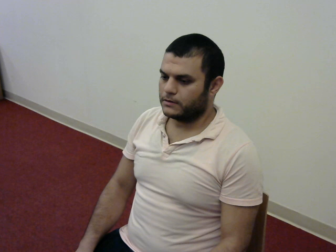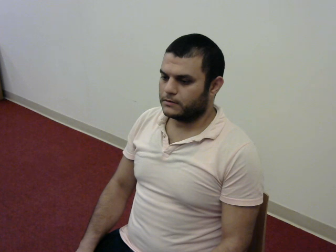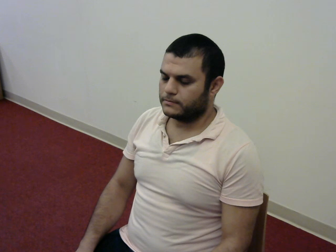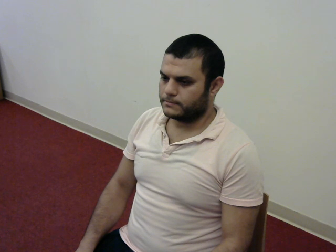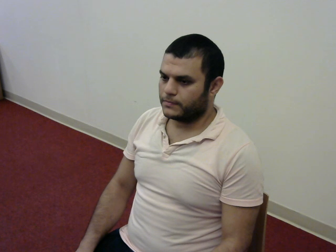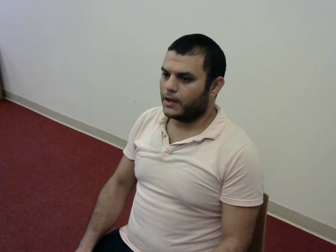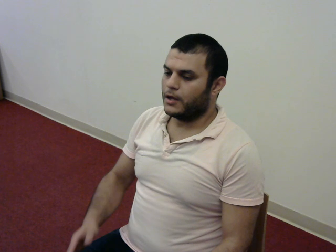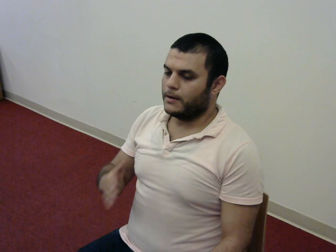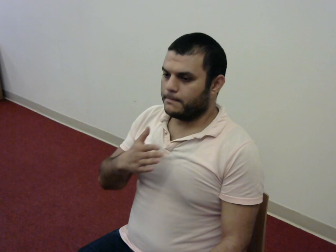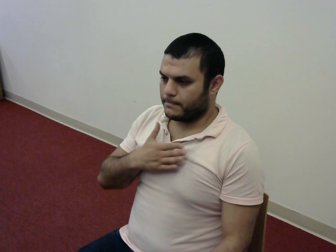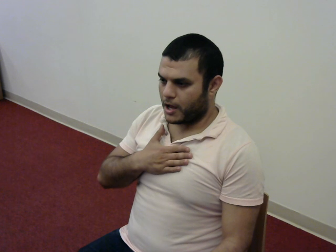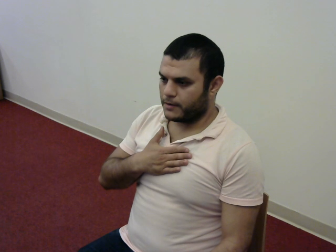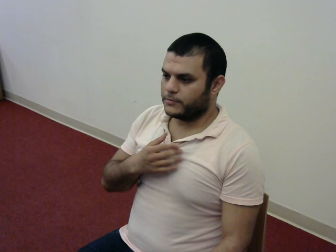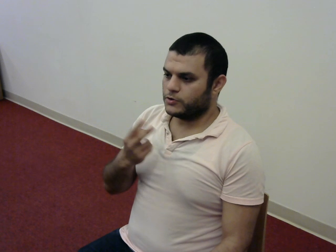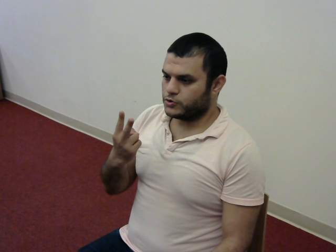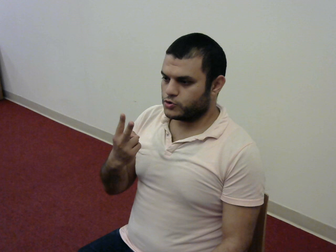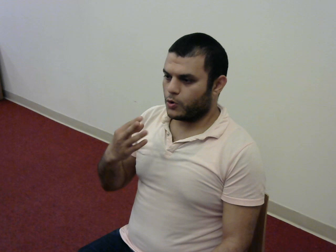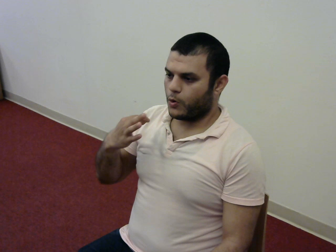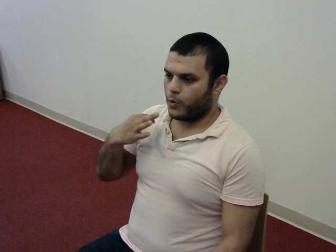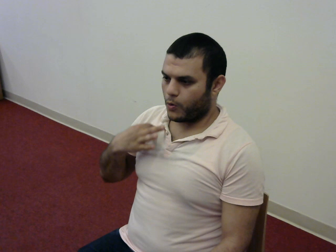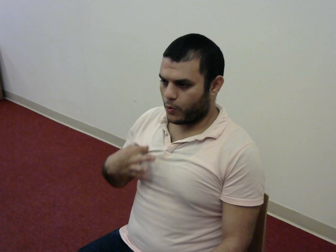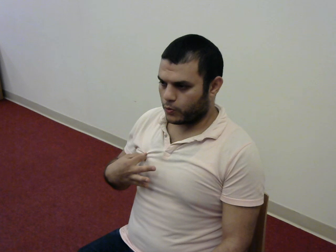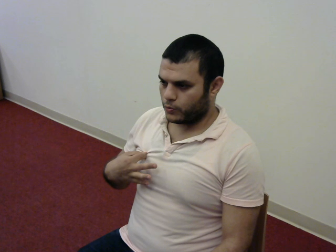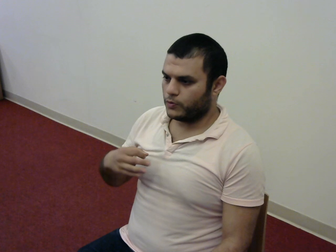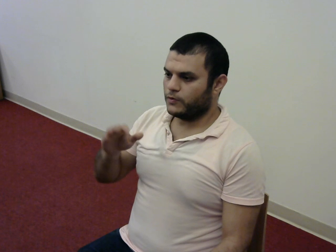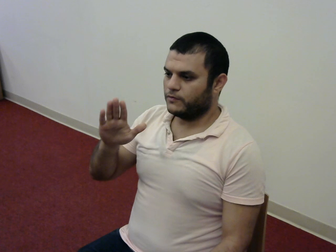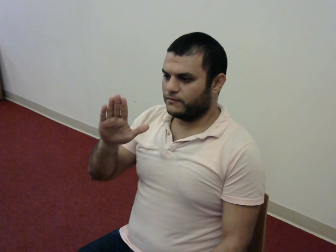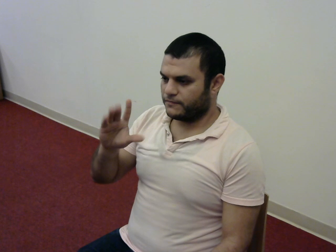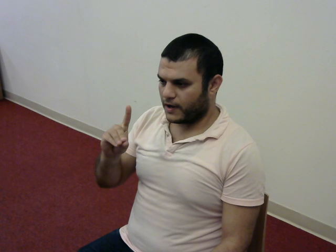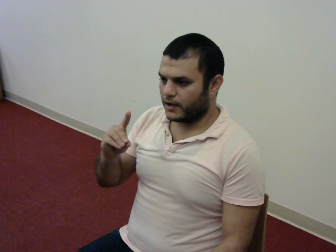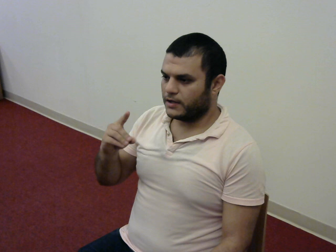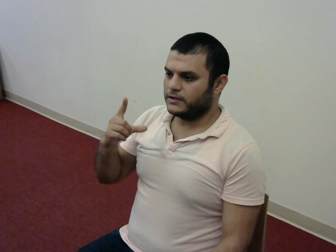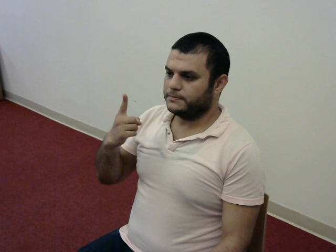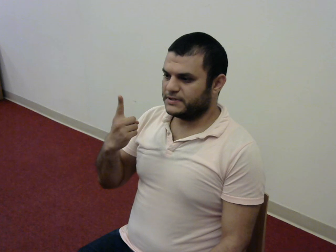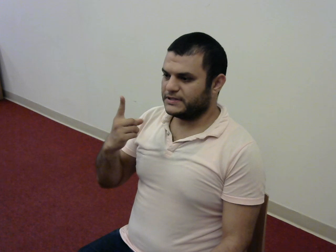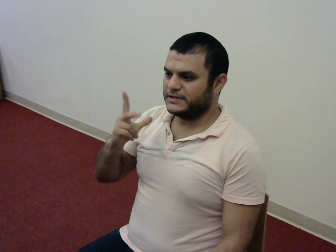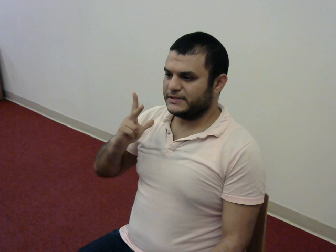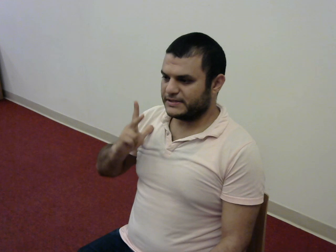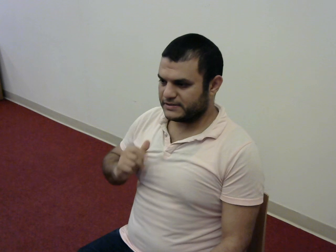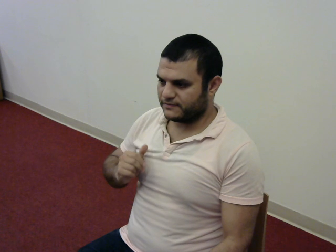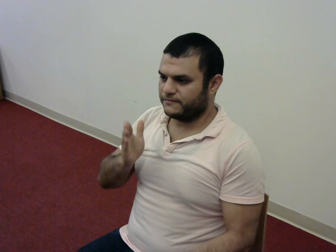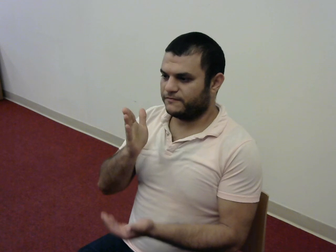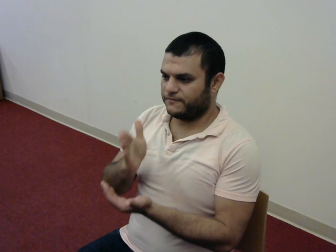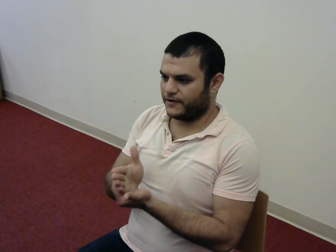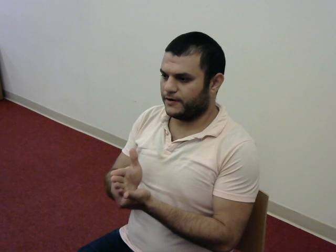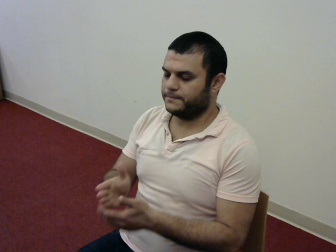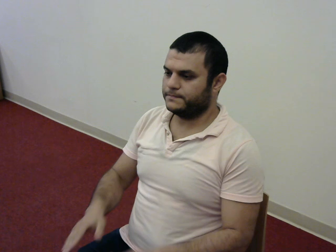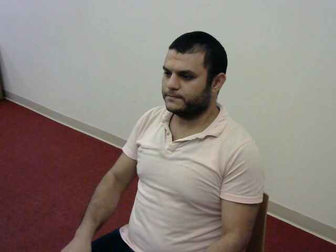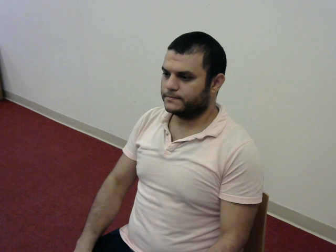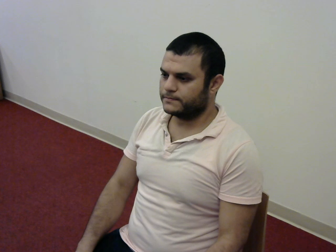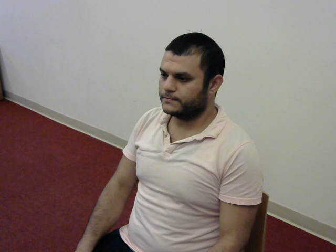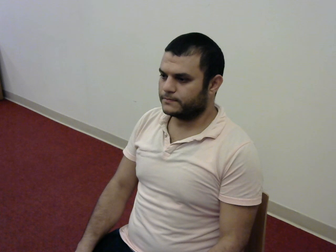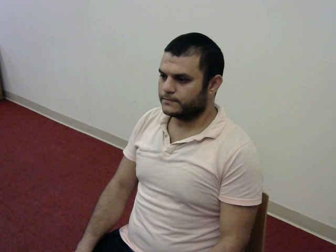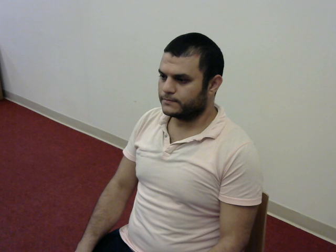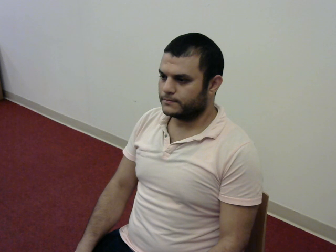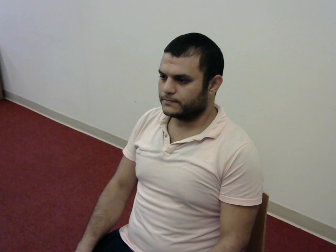Mənim 2 oğlum və 1 qızım var